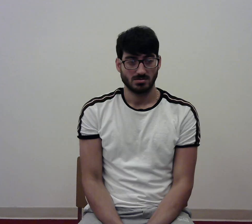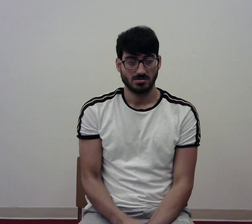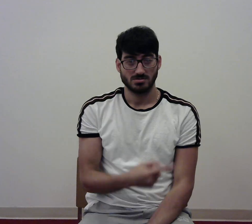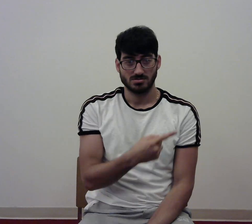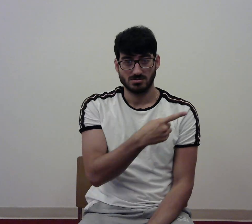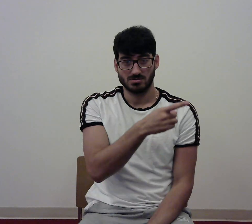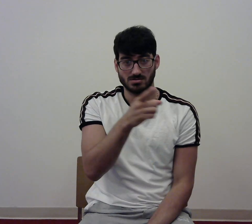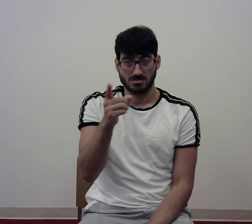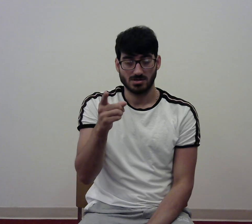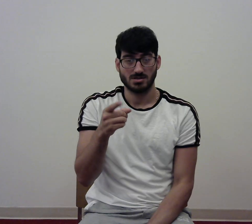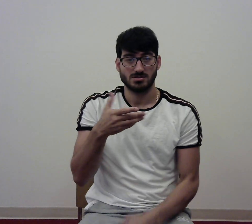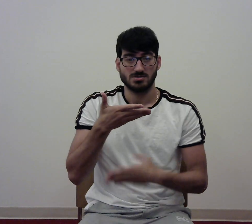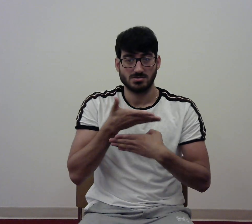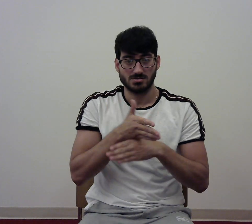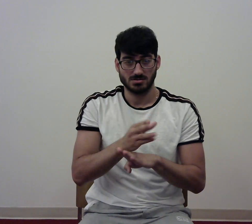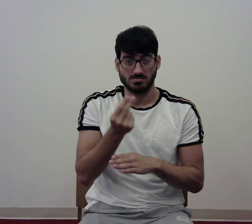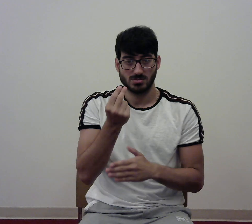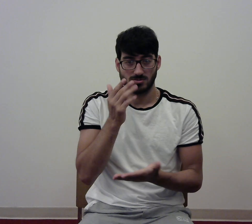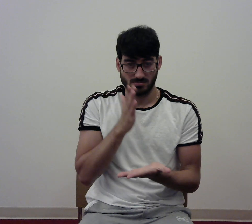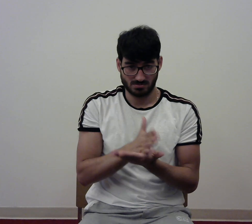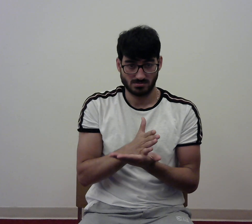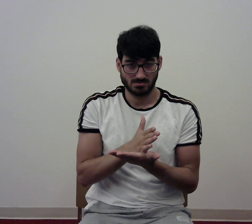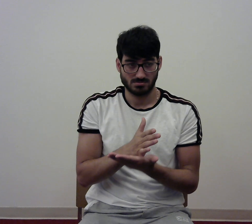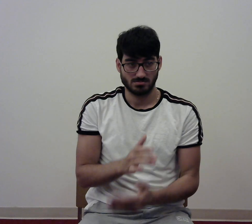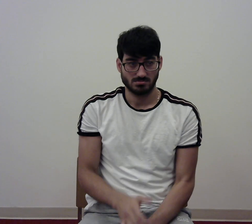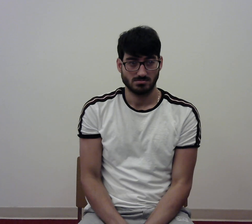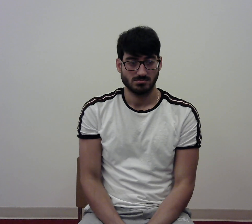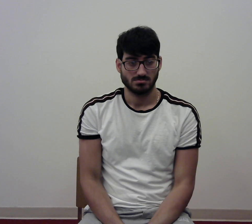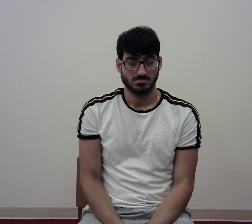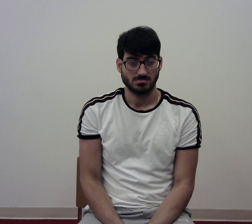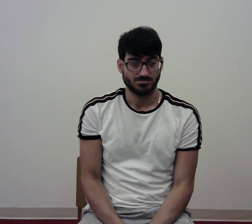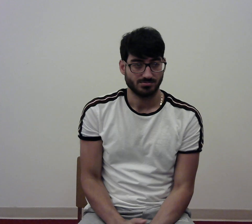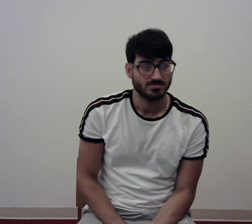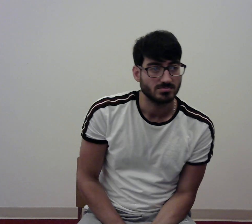Sizdə xırda pul varmı?